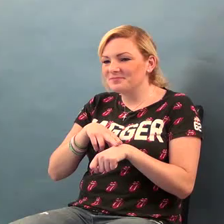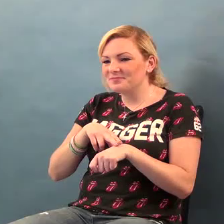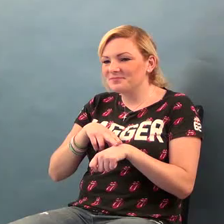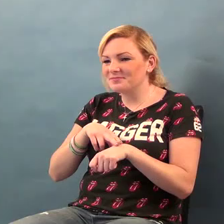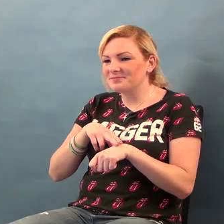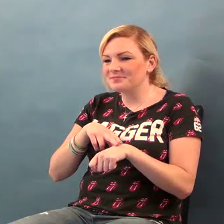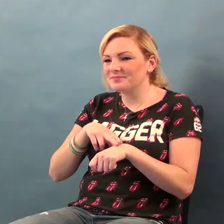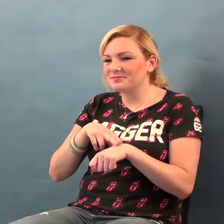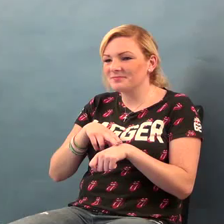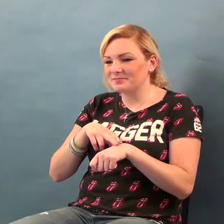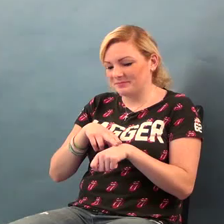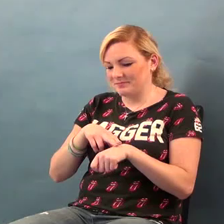Jestem w pracy.